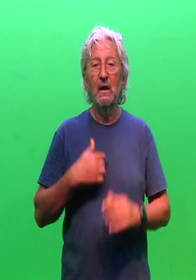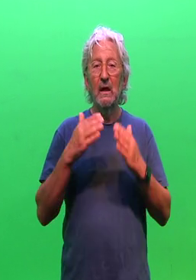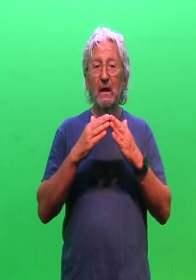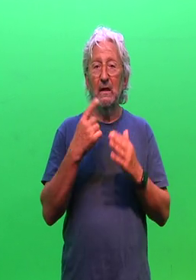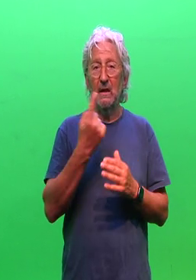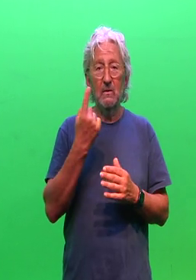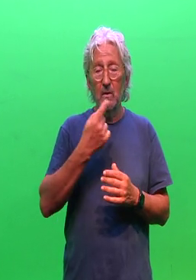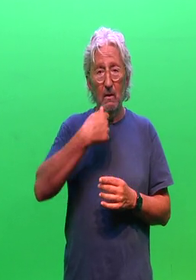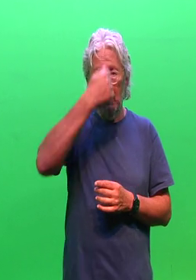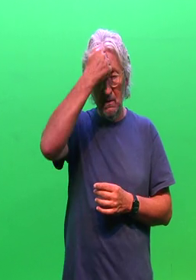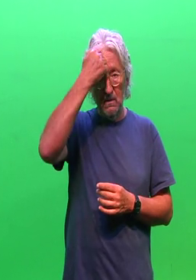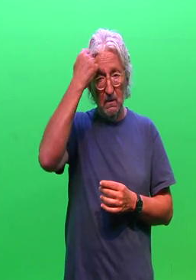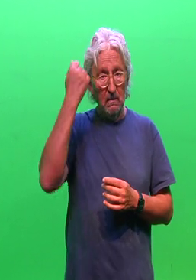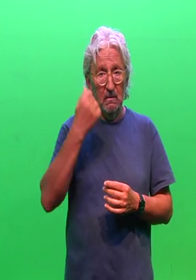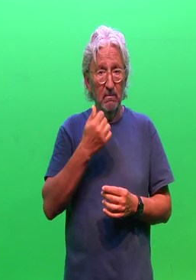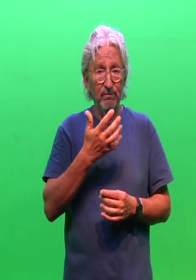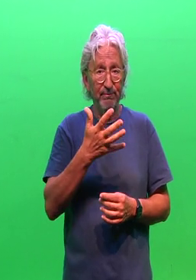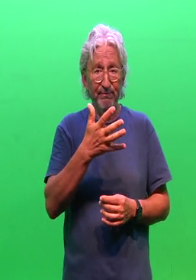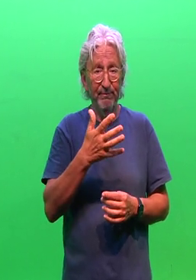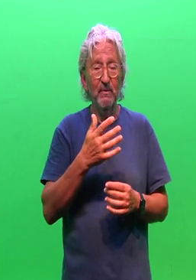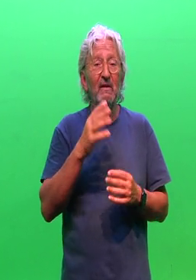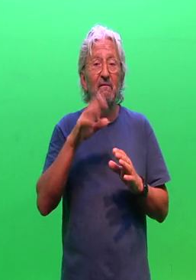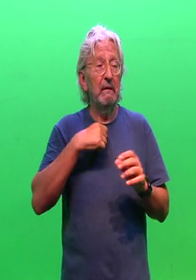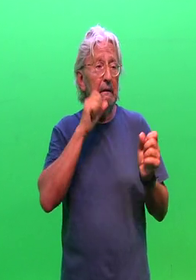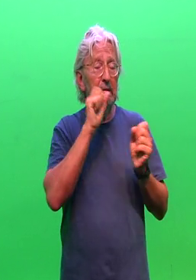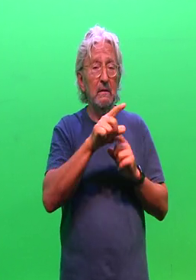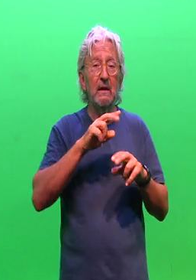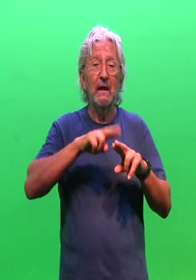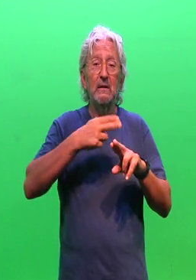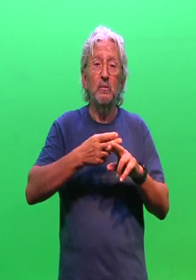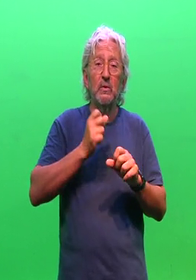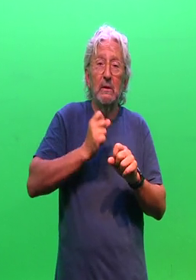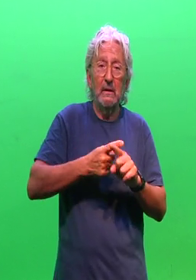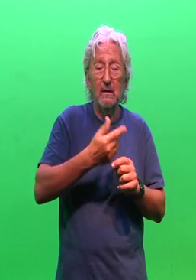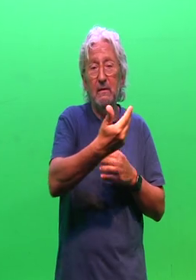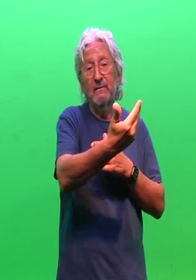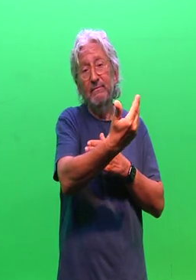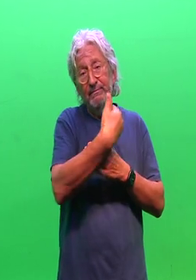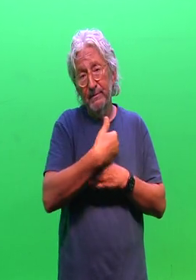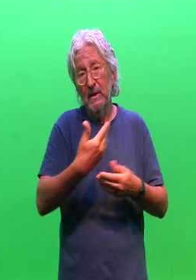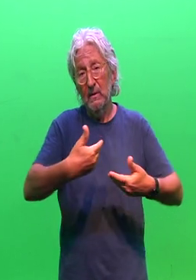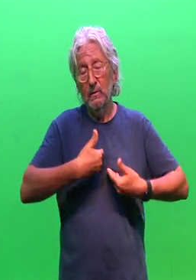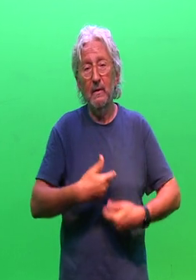Visc sol i m'oblido de les coses, al final truco a la meva exdona i ve a ajudar-me.